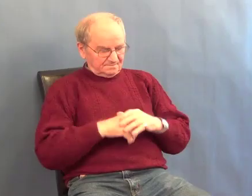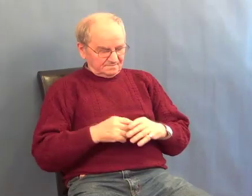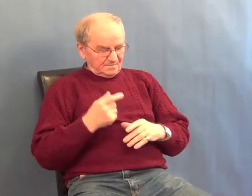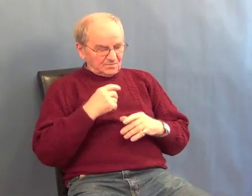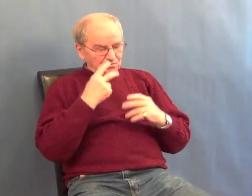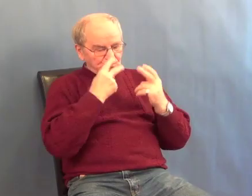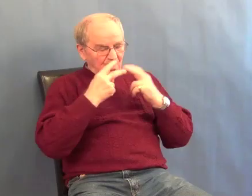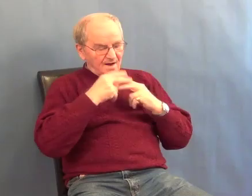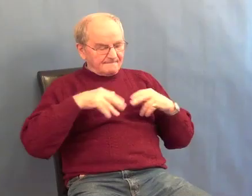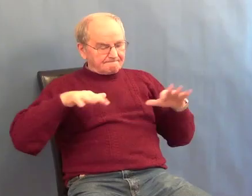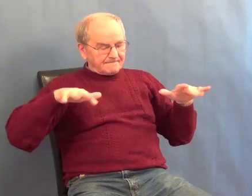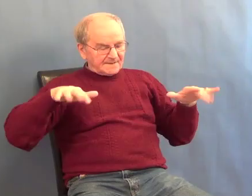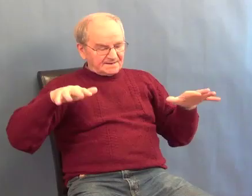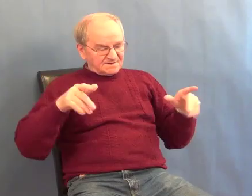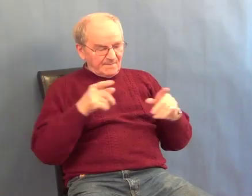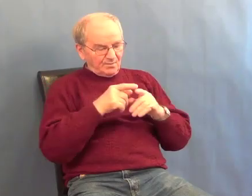Szuka małego ptaszka.